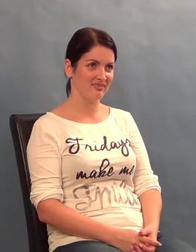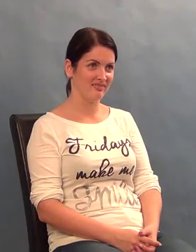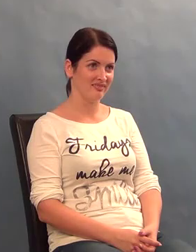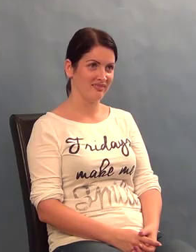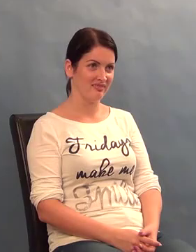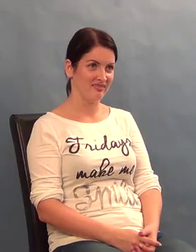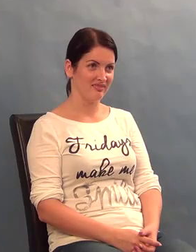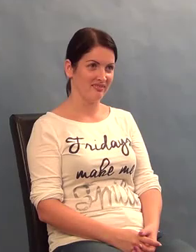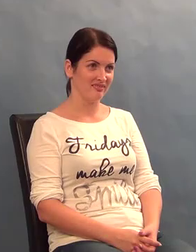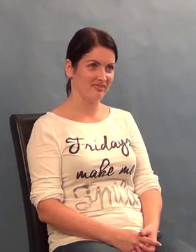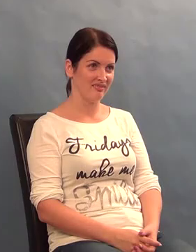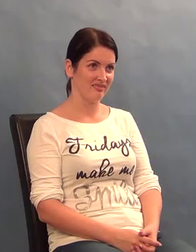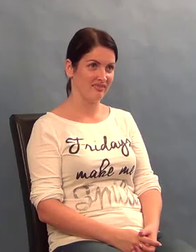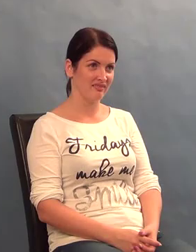Duża myszka ma na głowie coś dużego i się uśmiecha.